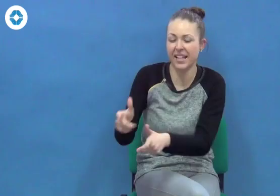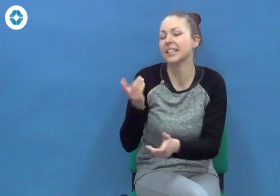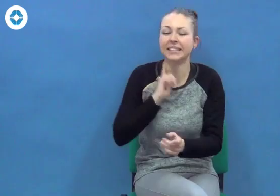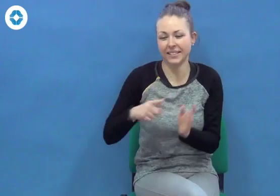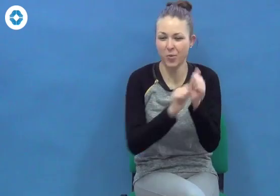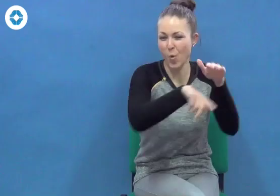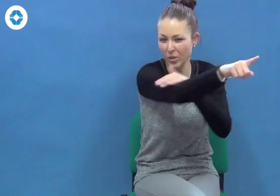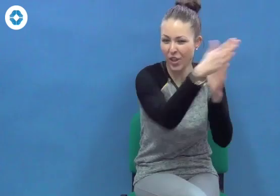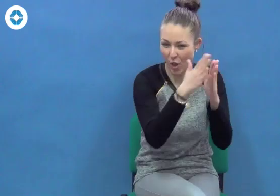Uciekli do domu.